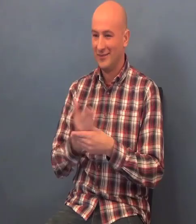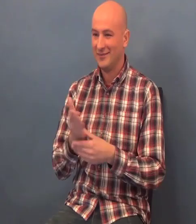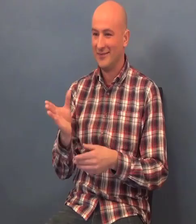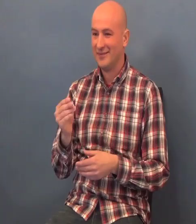Razem?